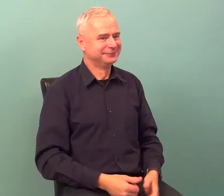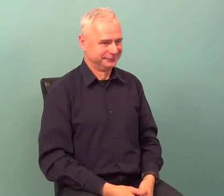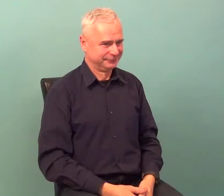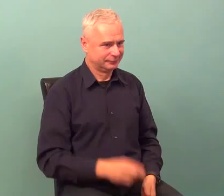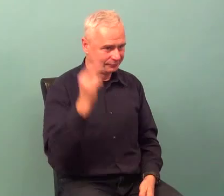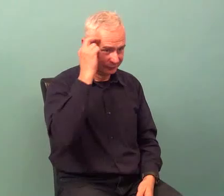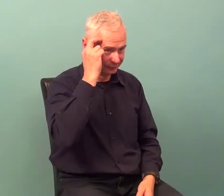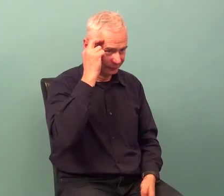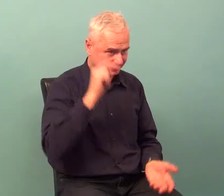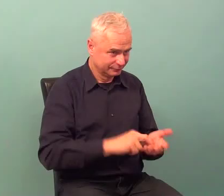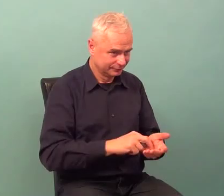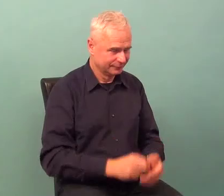Rozumiesz?